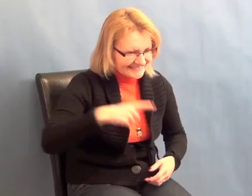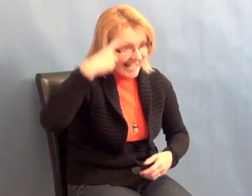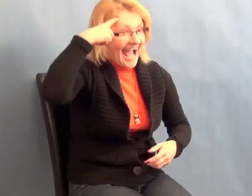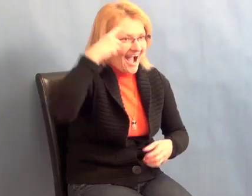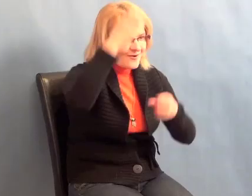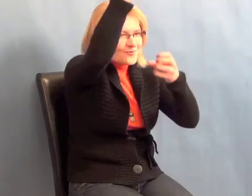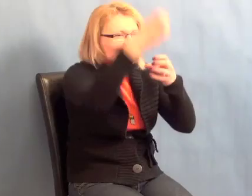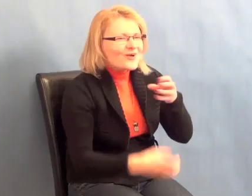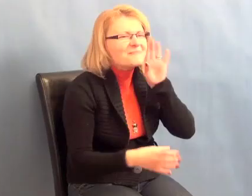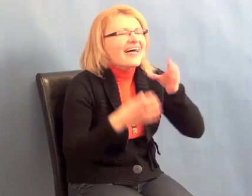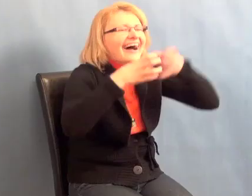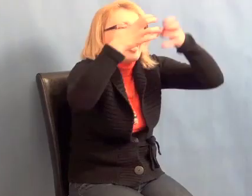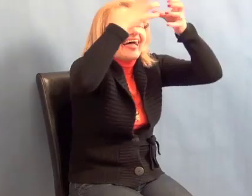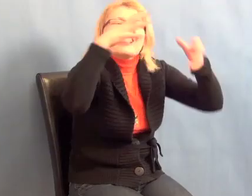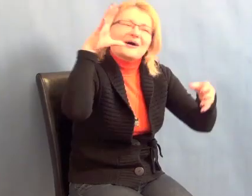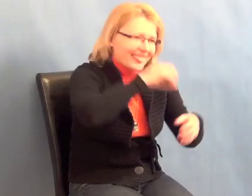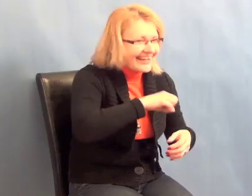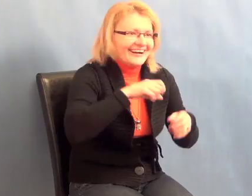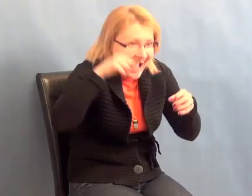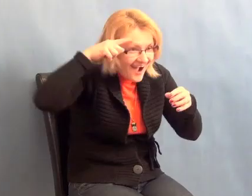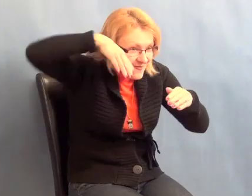Wpadł na pomysł, żeby znowu wejść po rurze, ale nie na zewnątrz tylko wewnątrz.